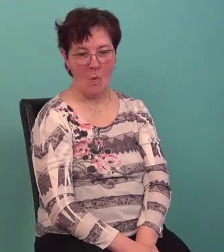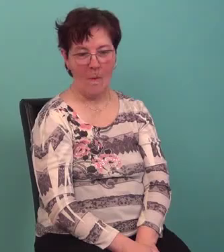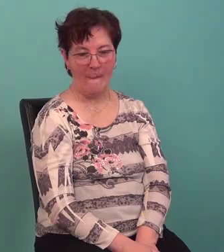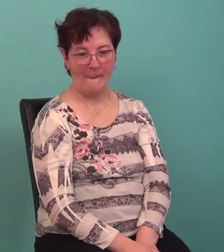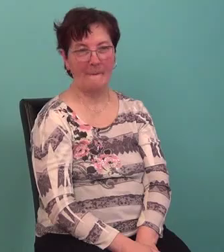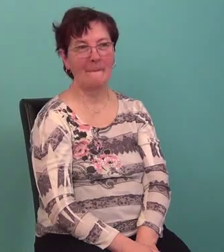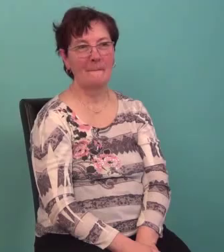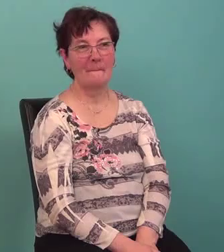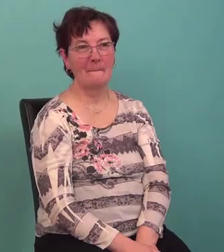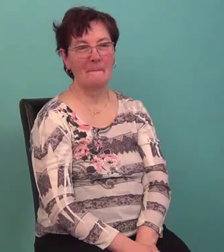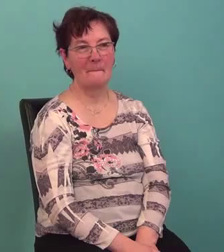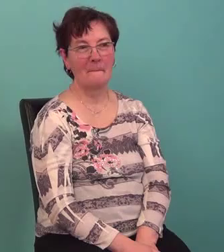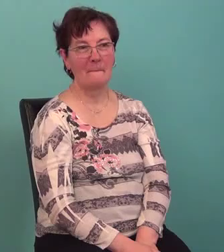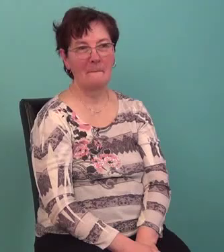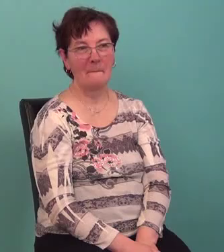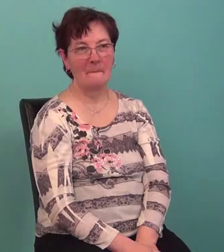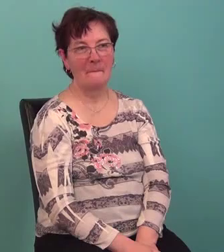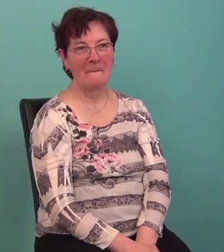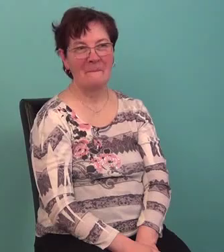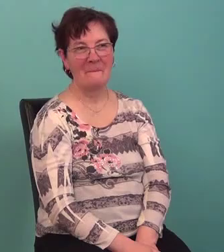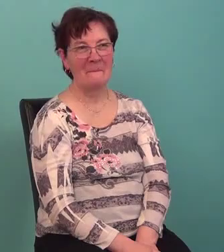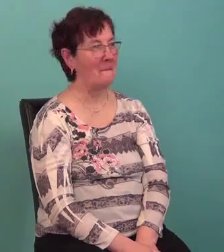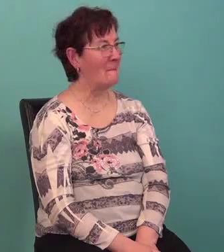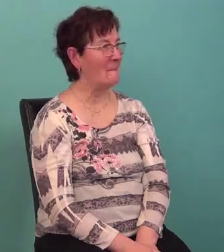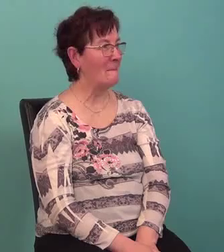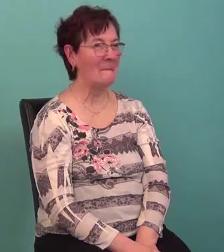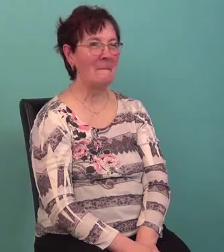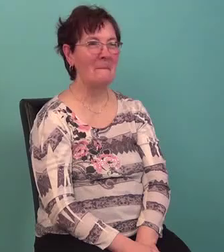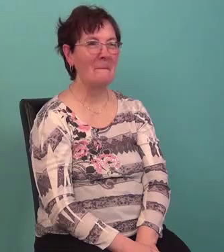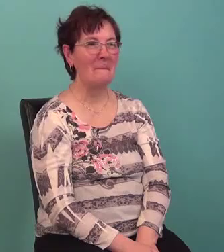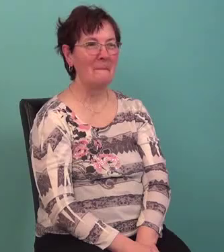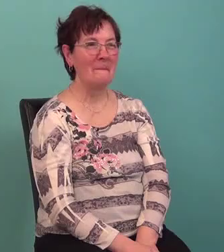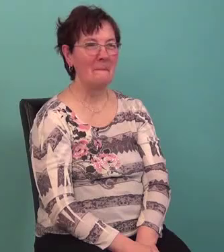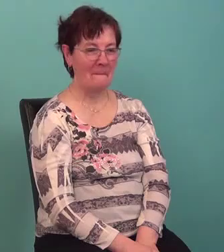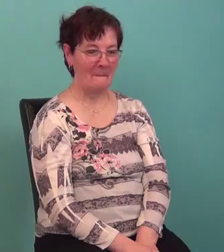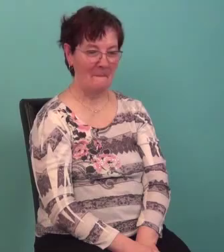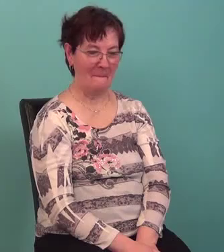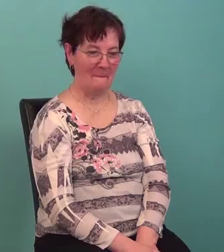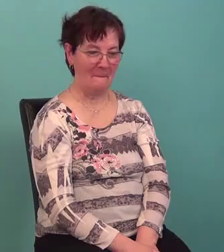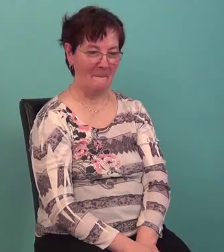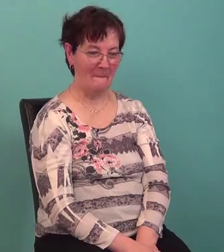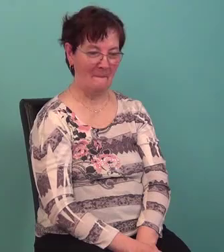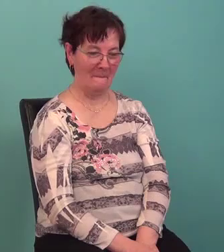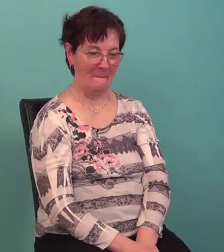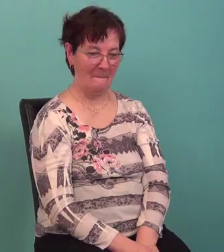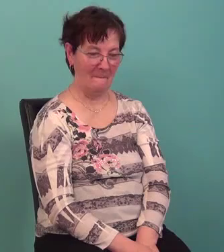Dwudziestego, w sobotę i tak samo w dwudziestego siódmego, w sobotę jadę do dziadka na wieś.